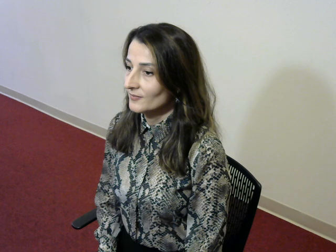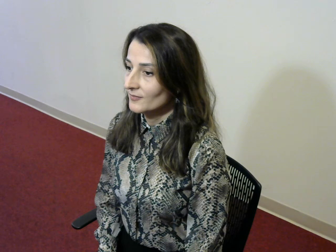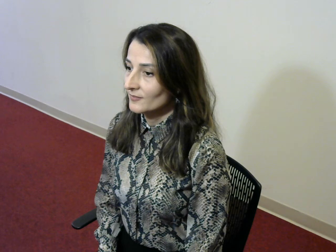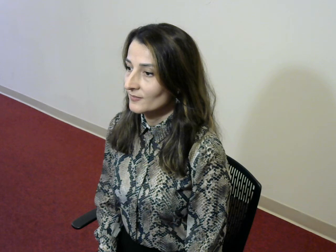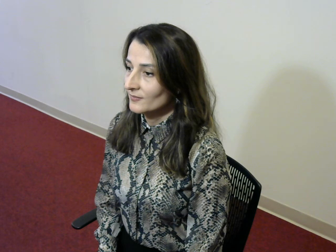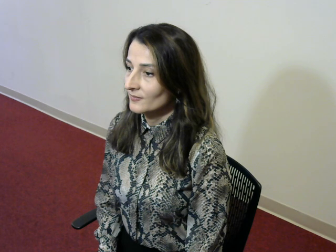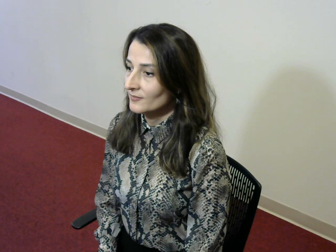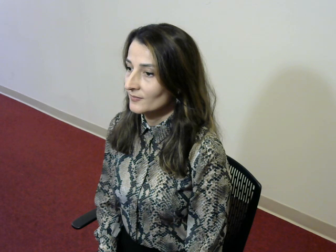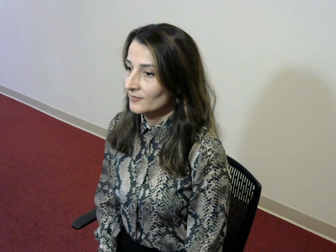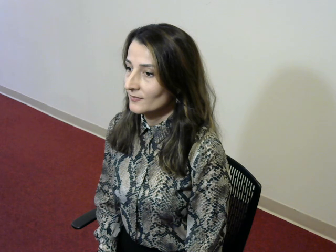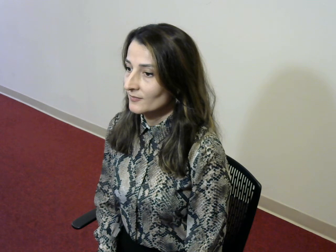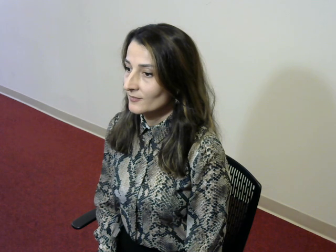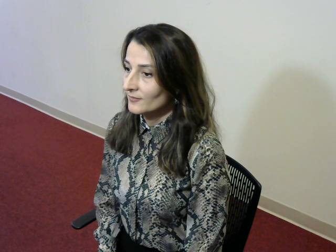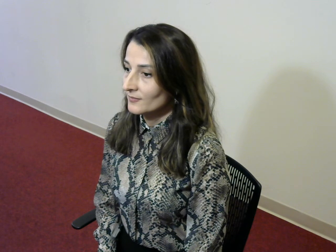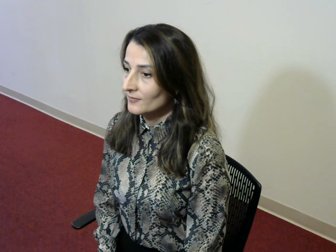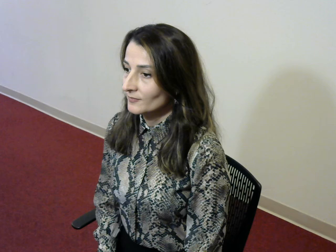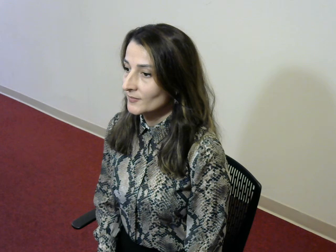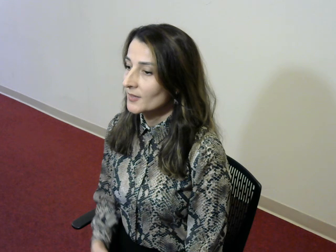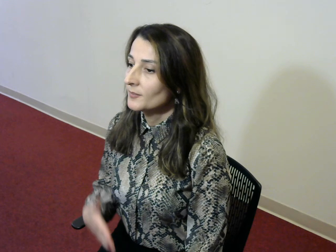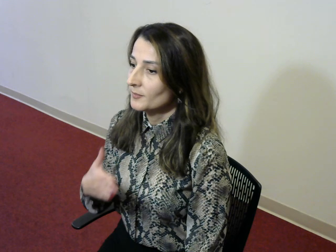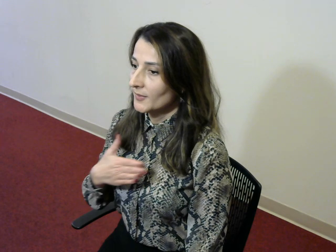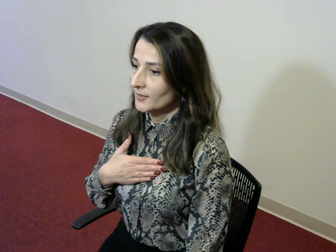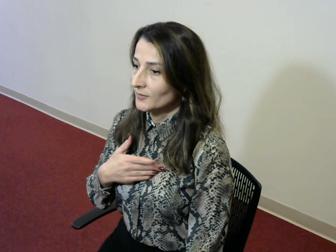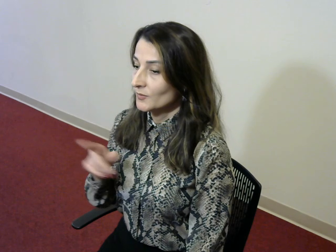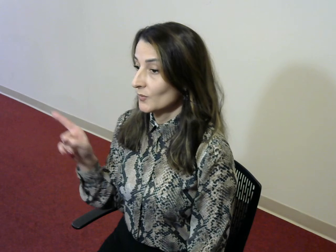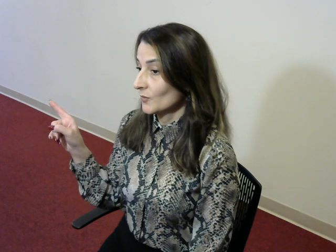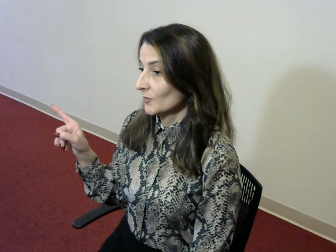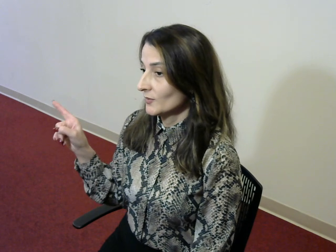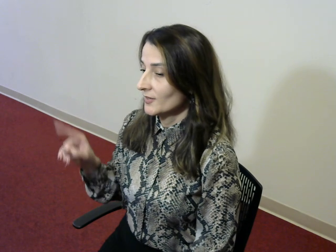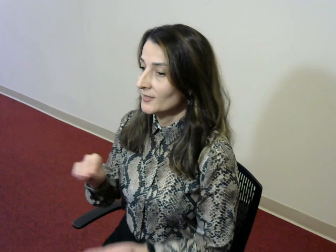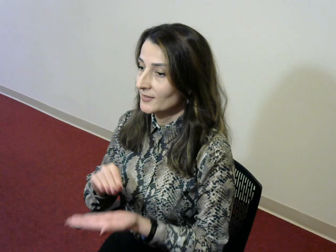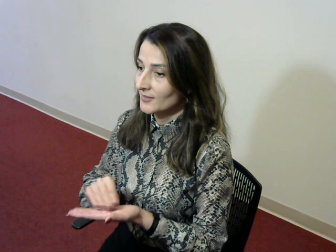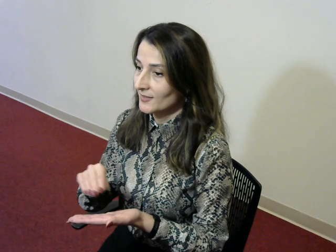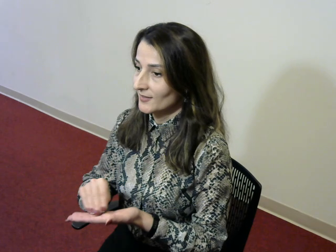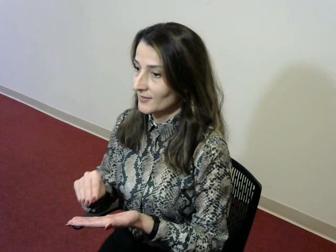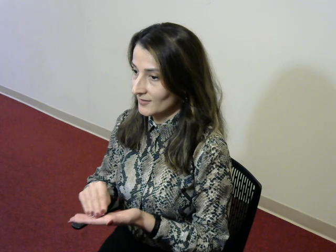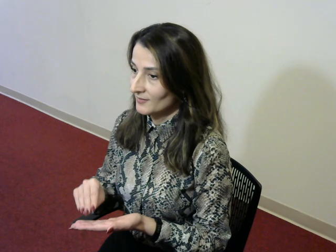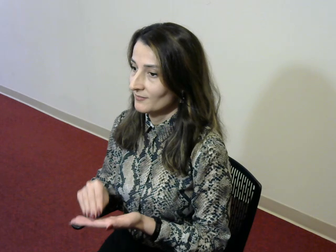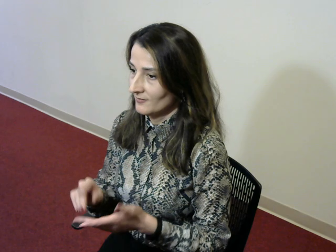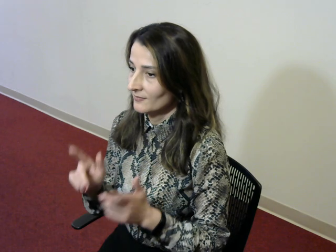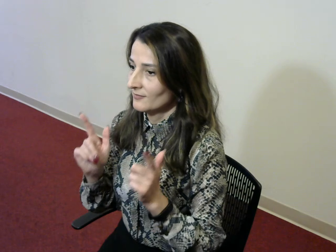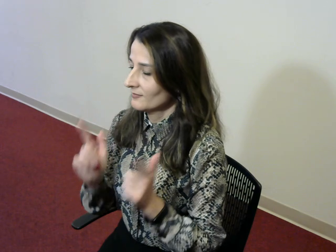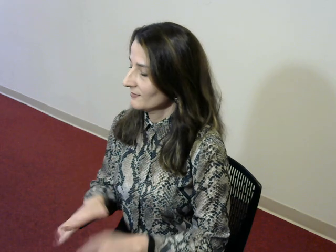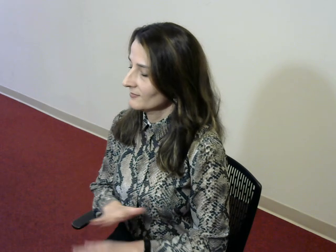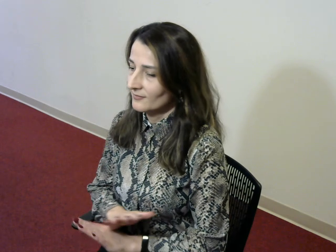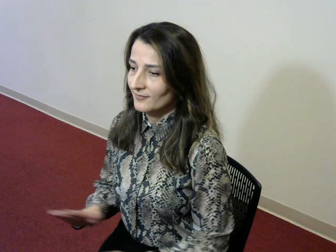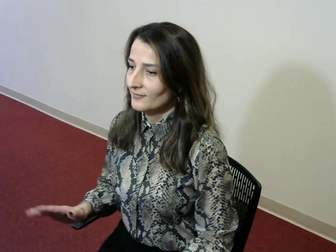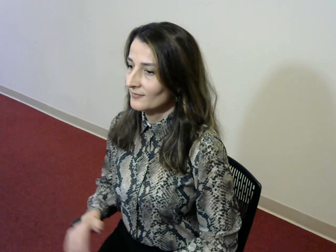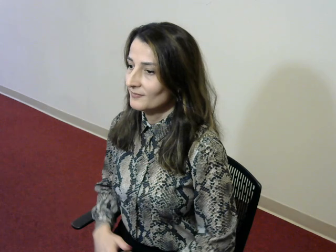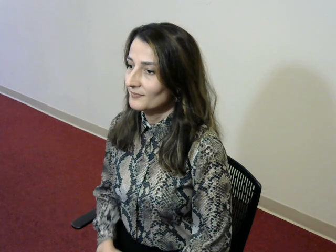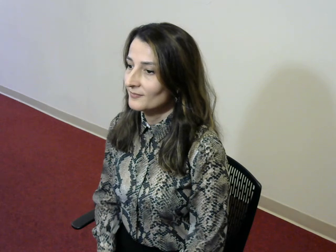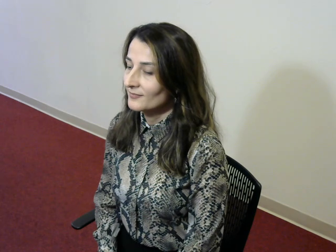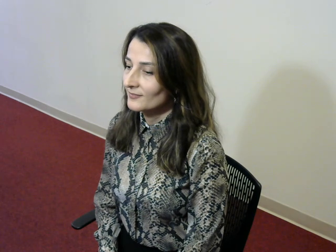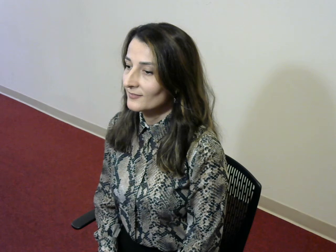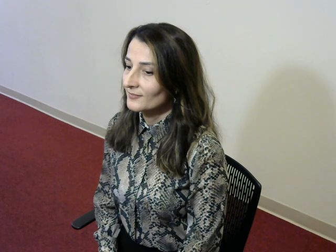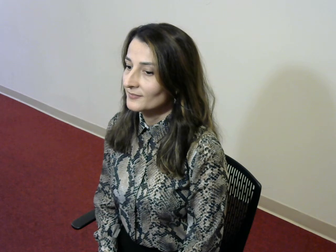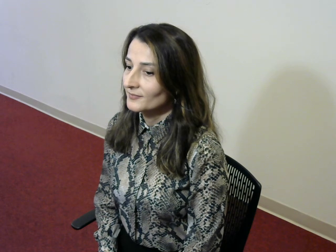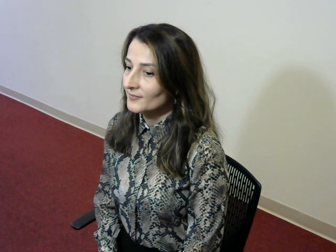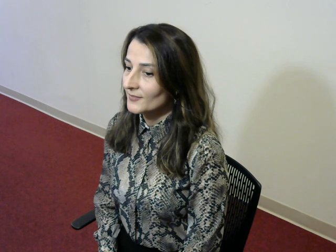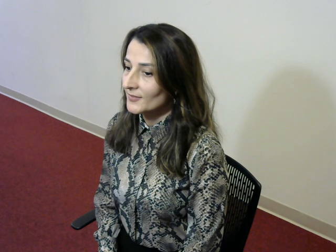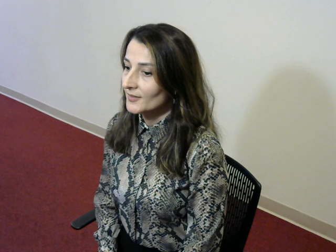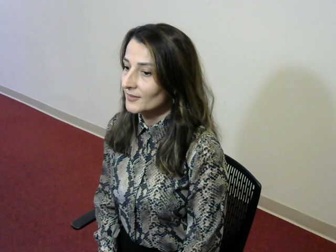Mən onun yazdıqları ilə razı deyiləm